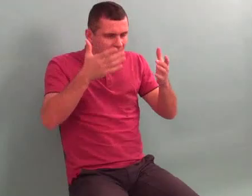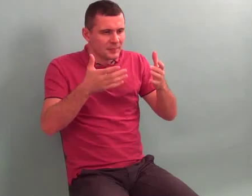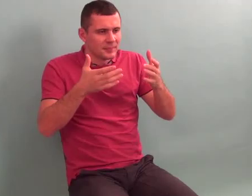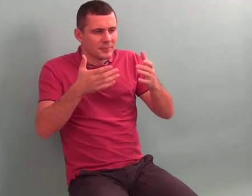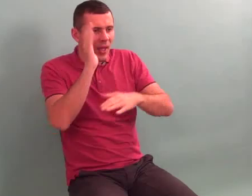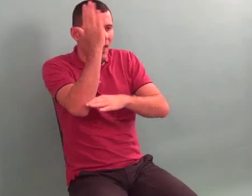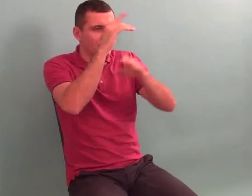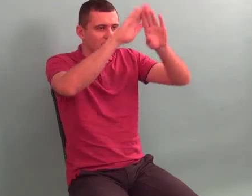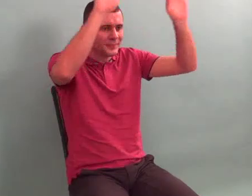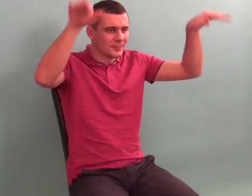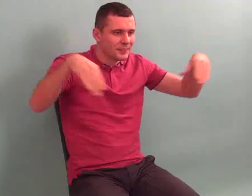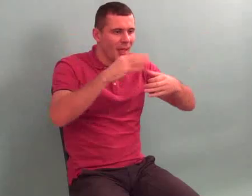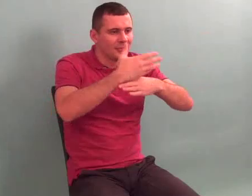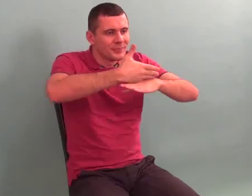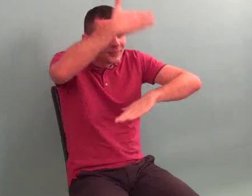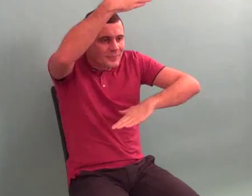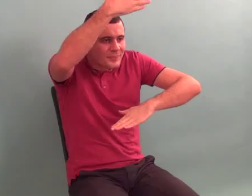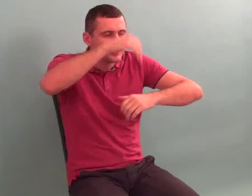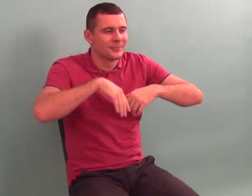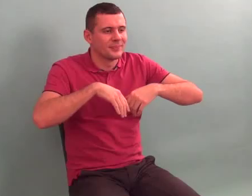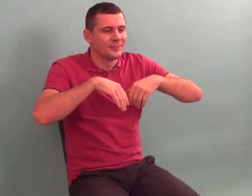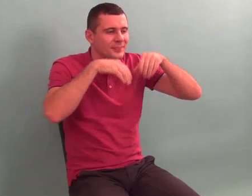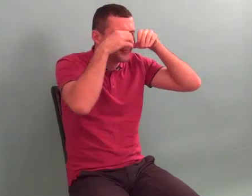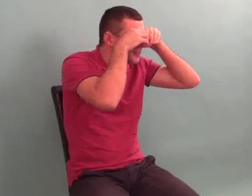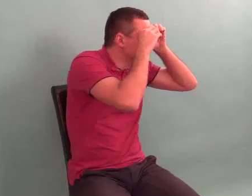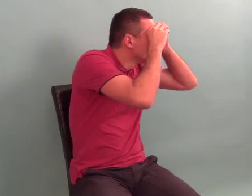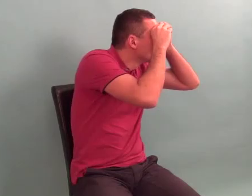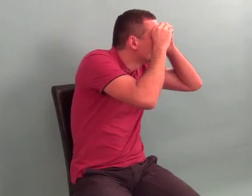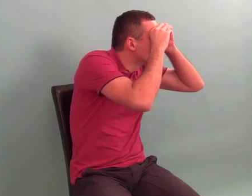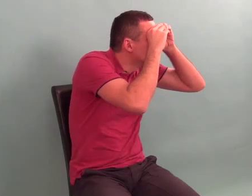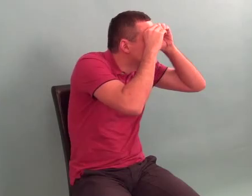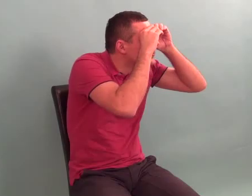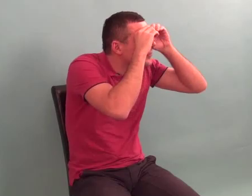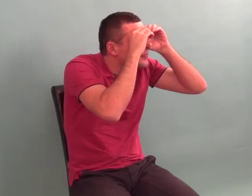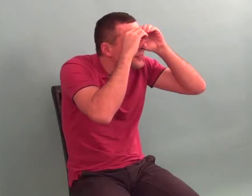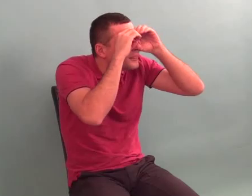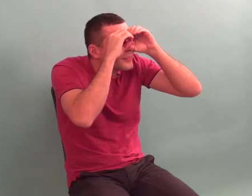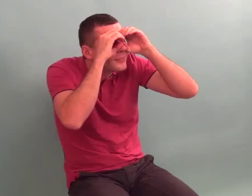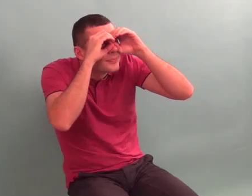...rozgląda się przez lornetkę po okolicy przez otwarte okno.